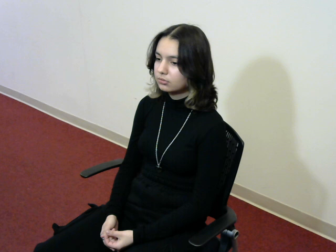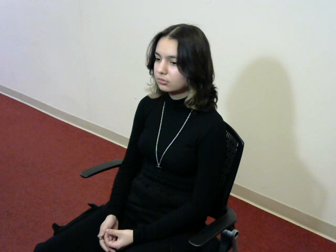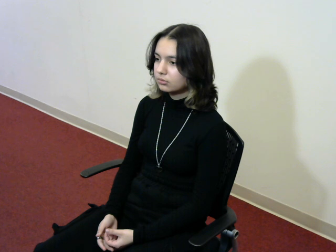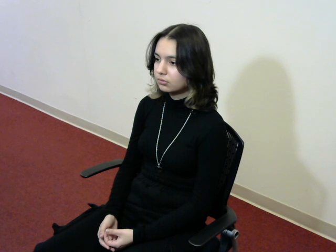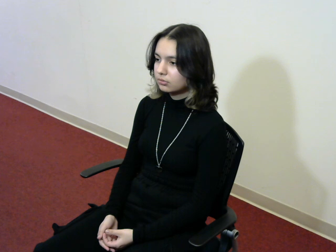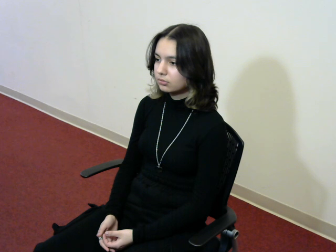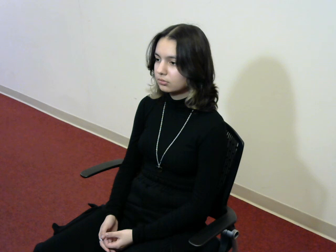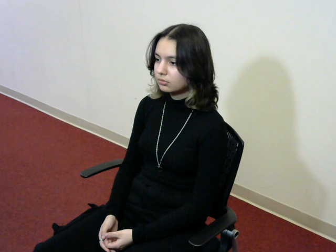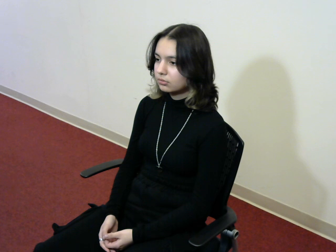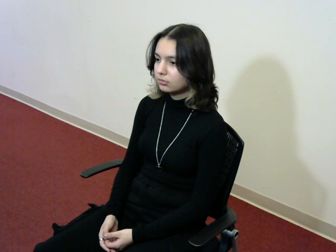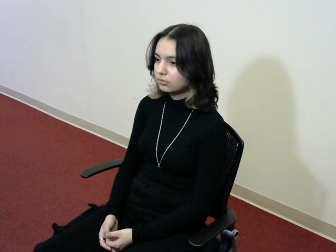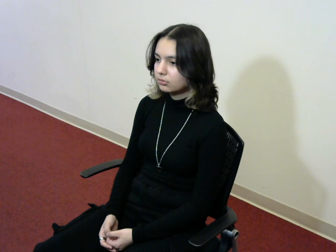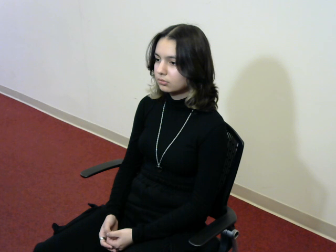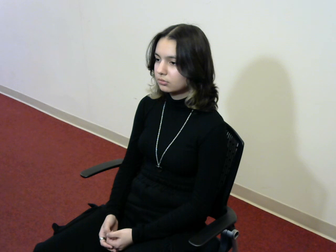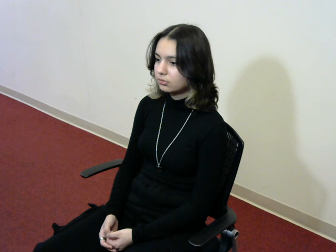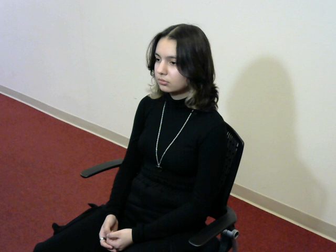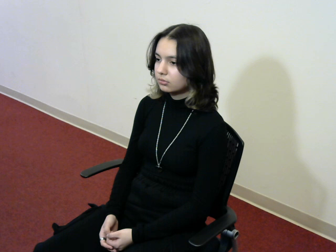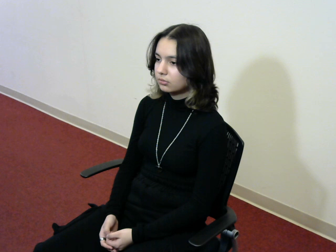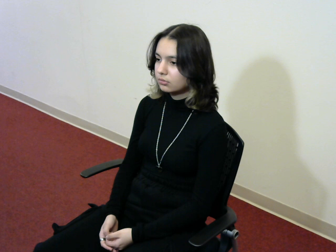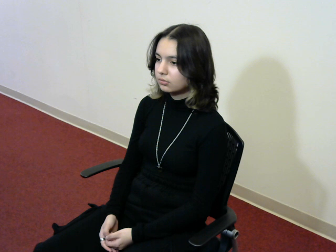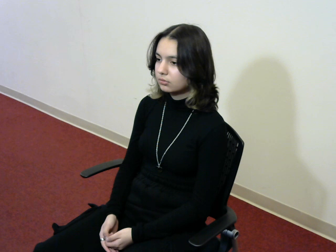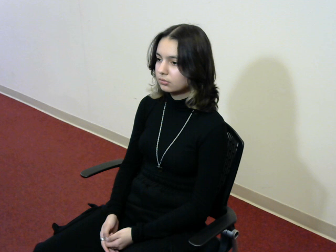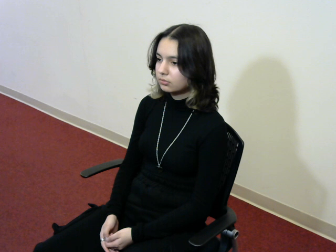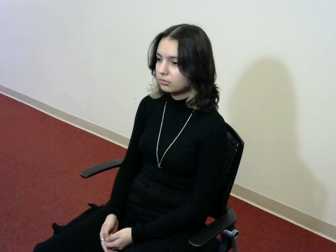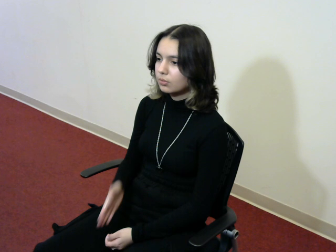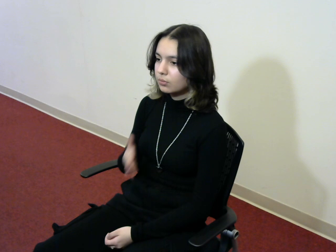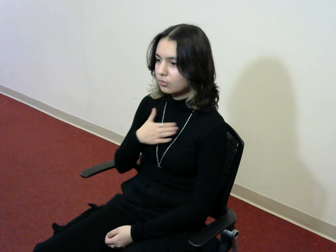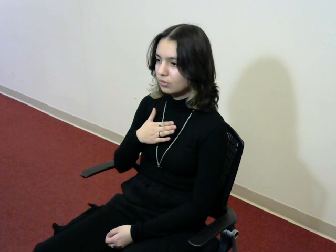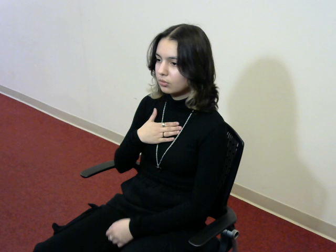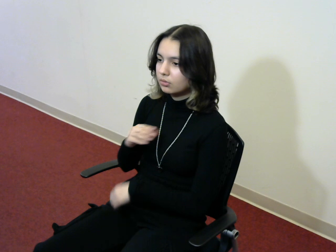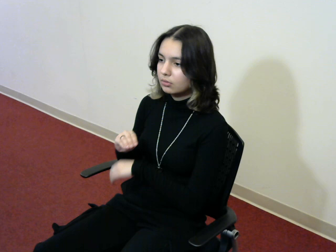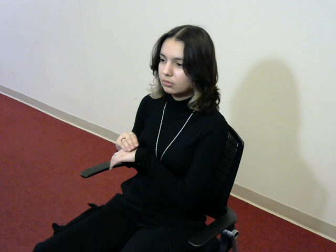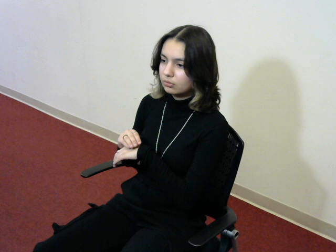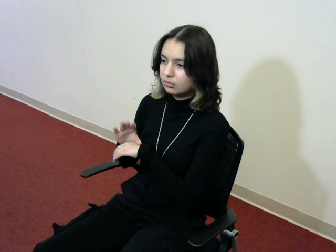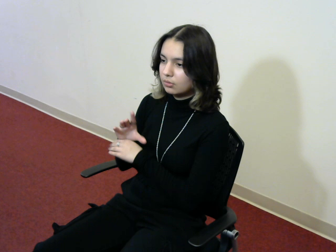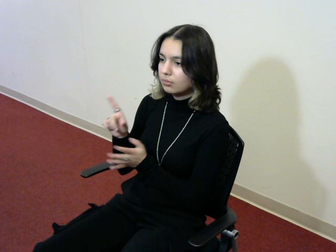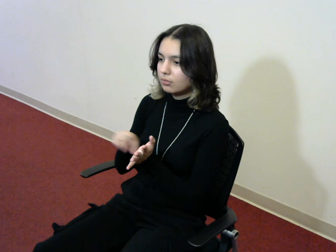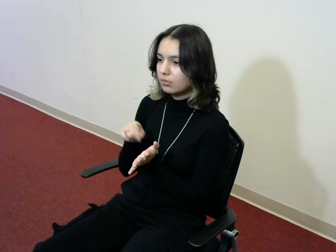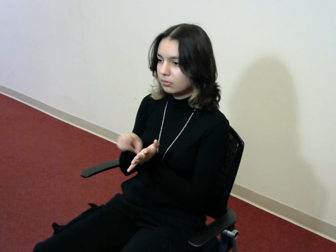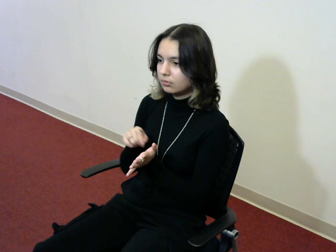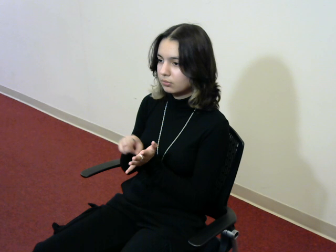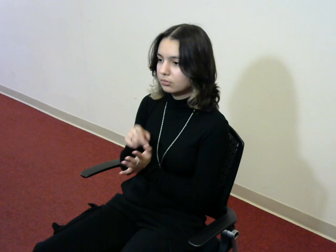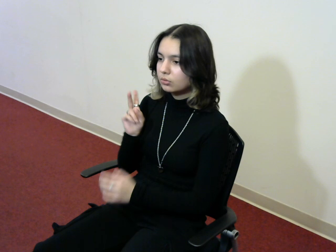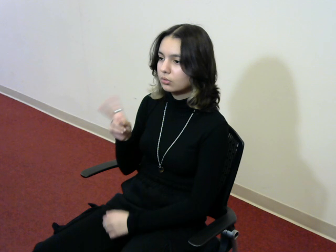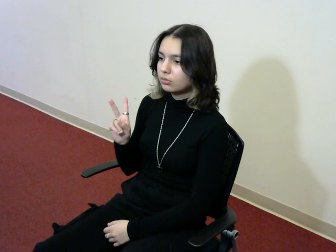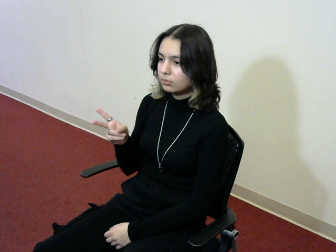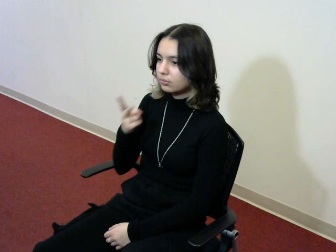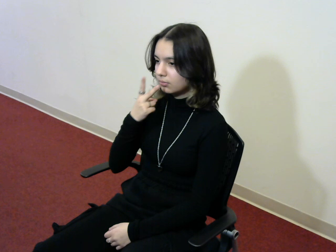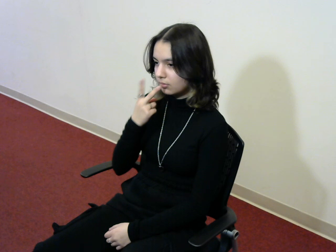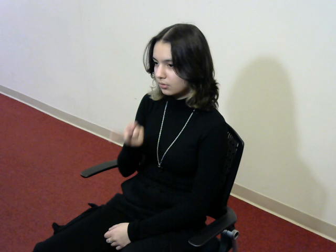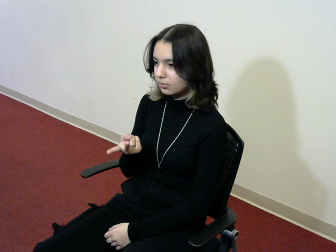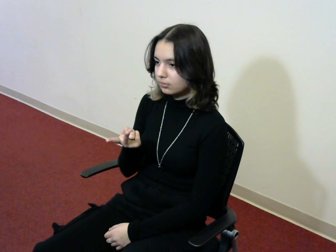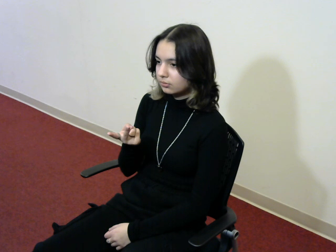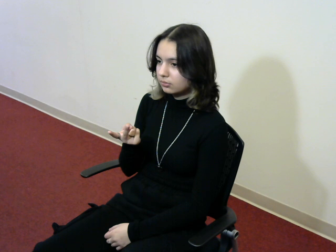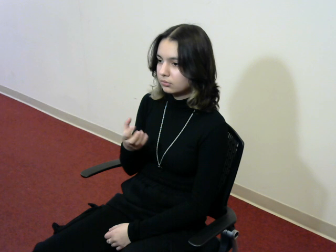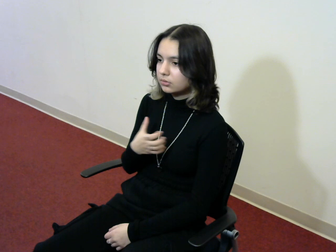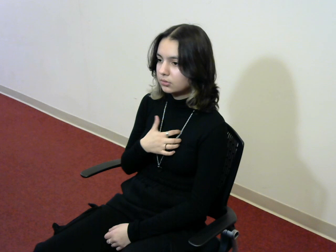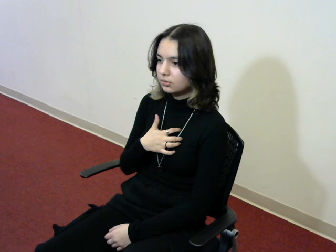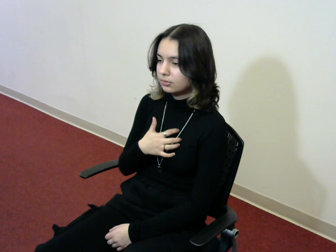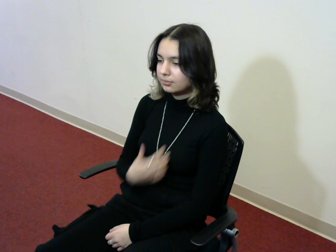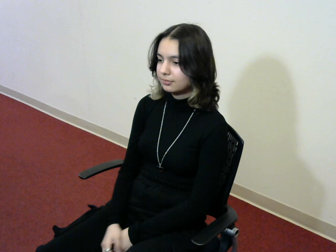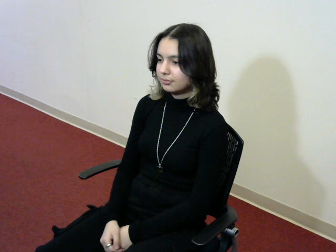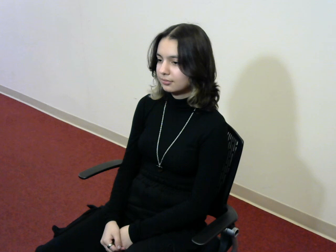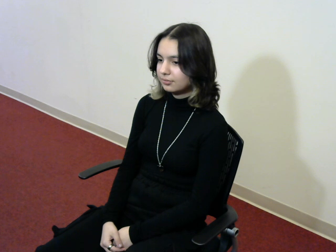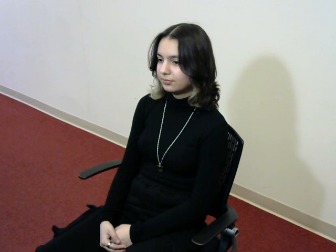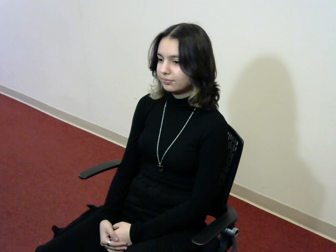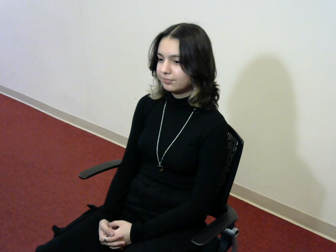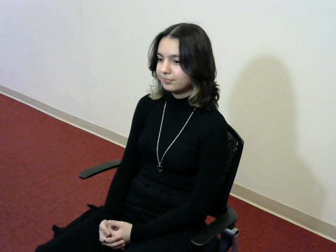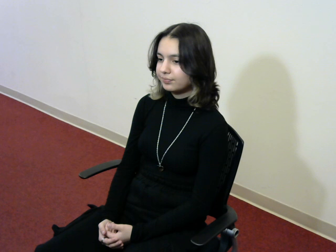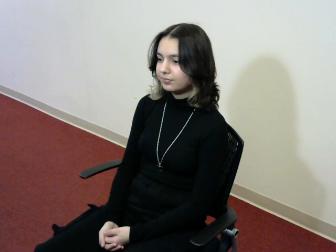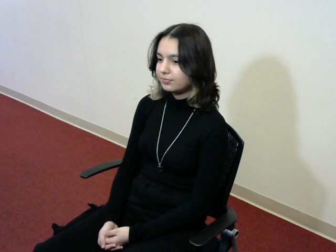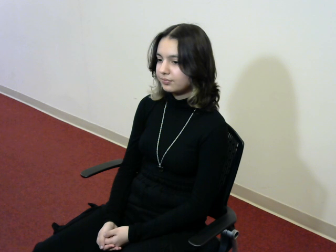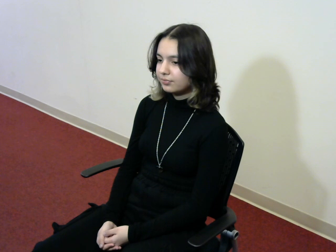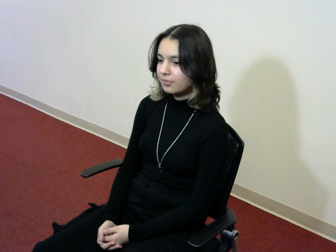Mən yığılmış pensiya kapitalıma baxmaq istəyirəm